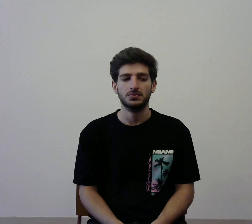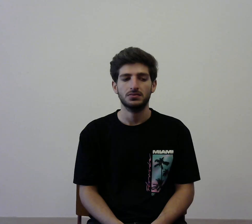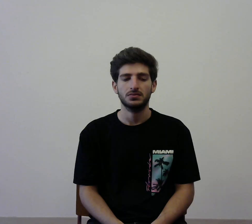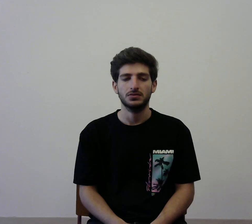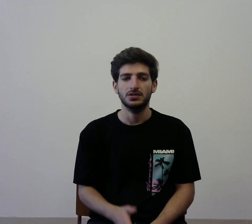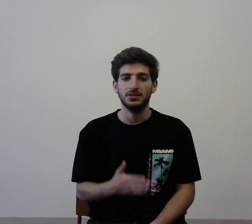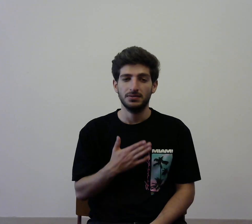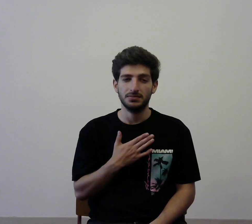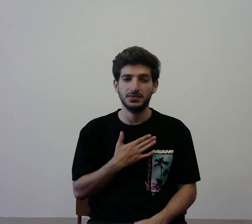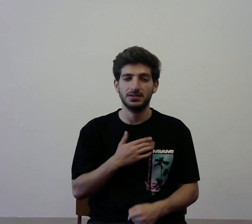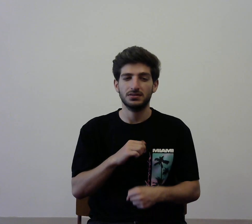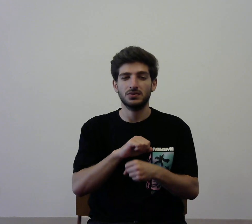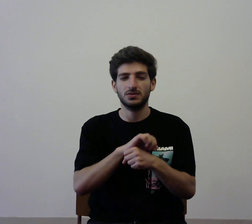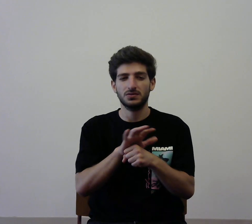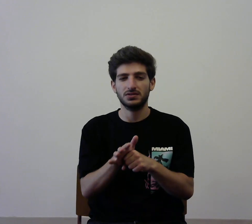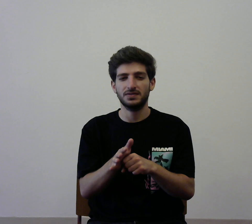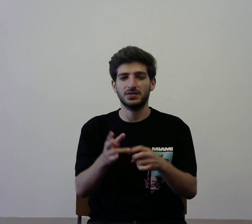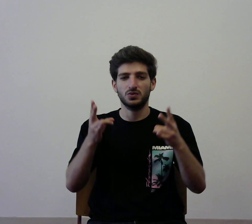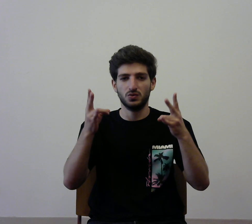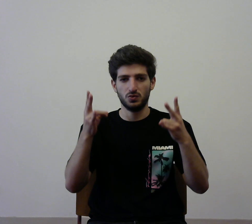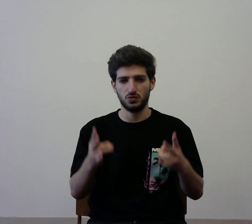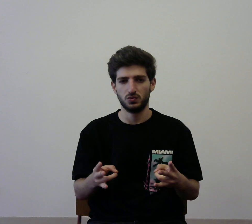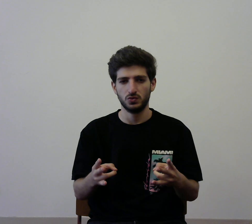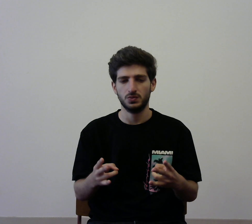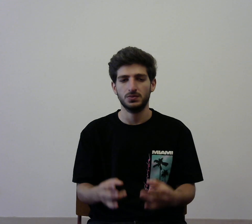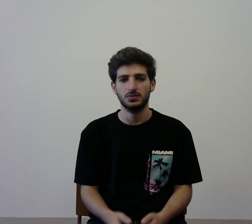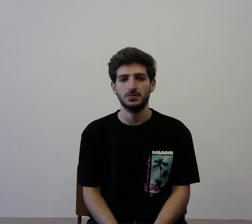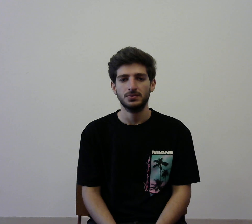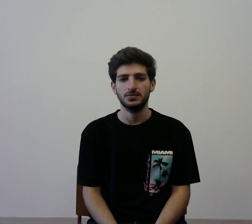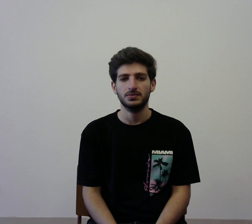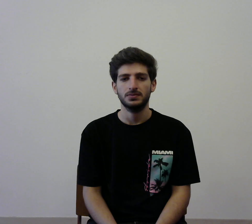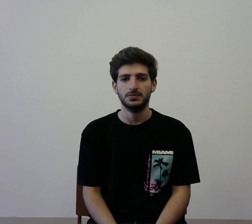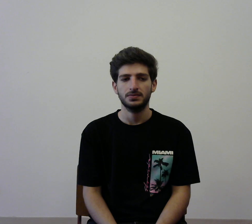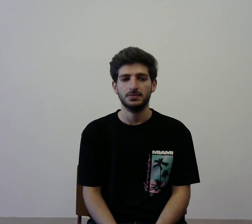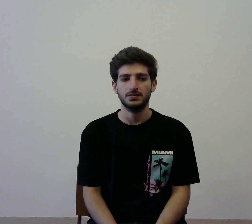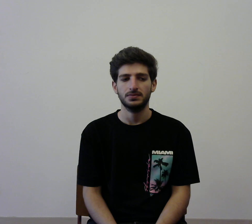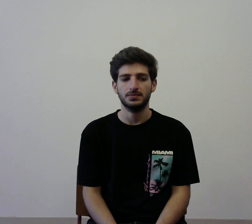Mən Covid-ə tutulmuşam